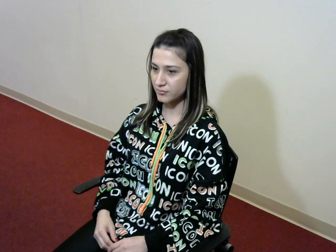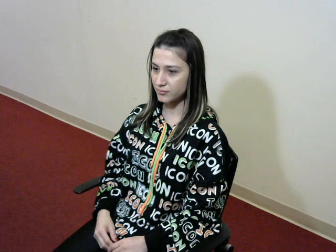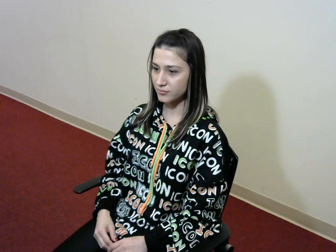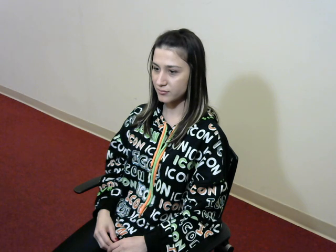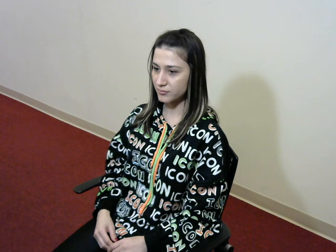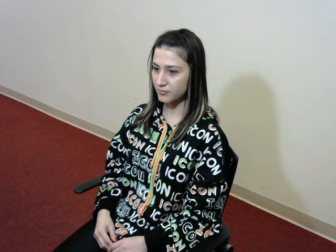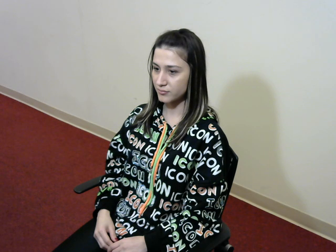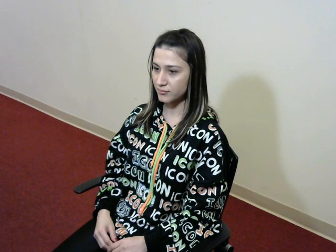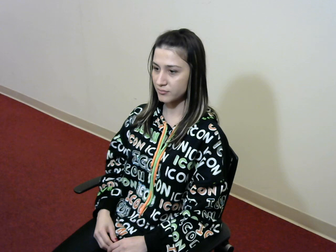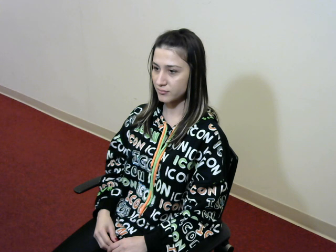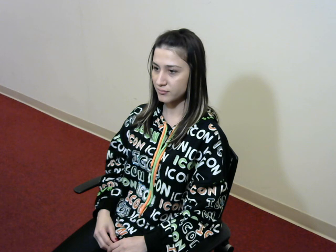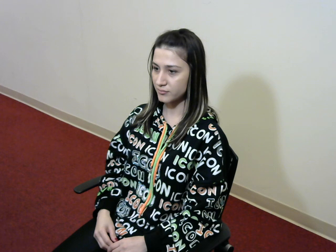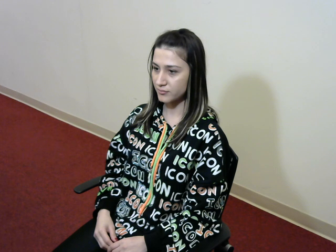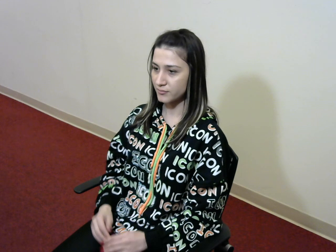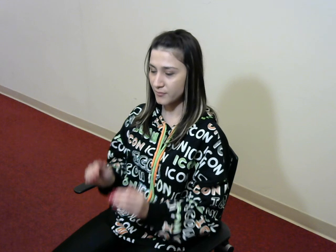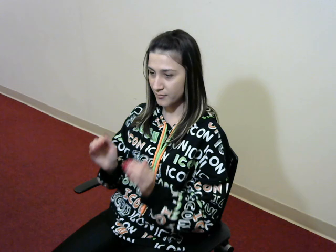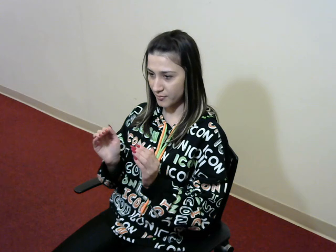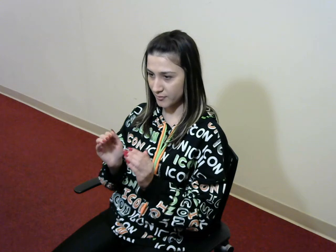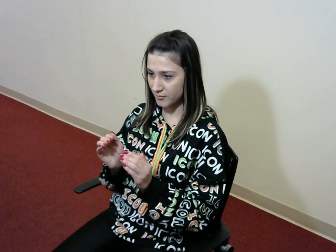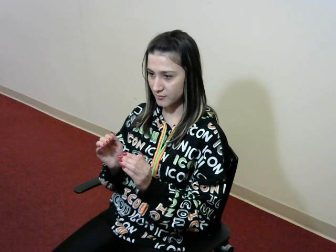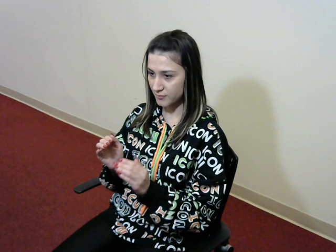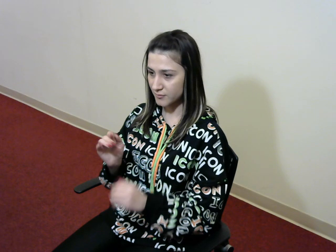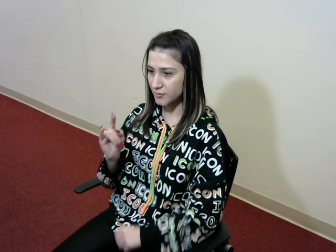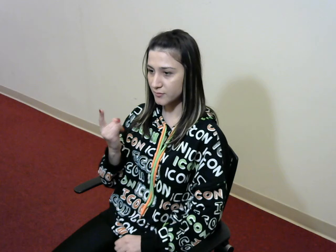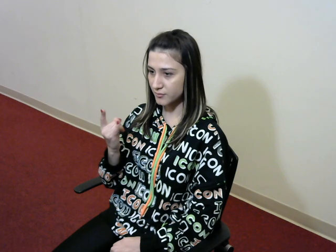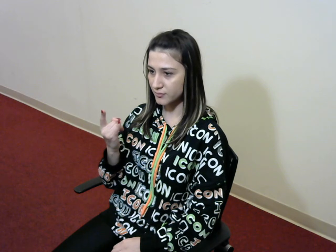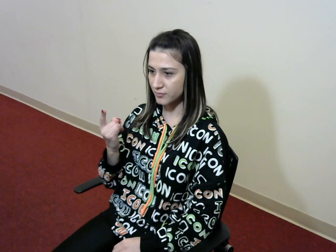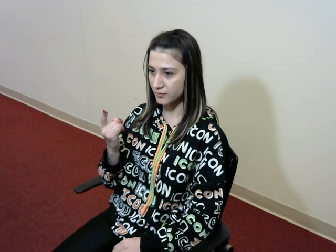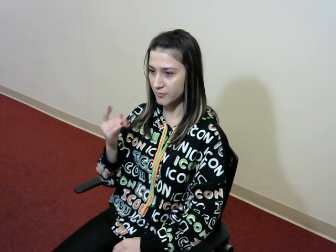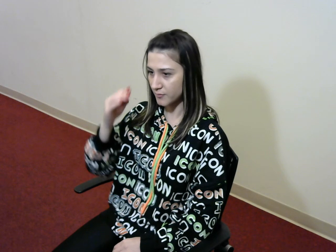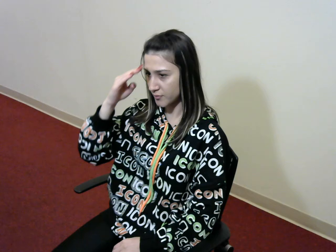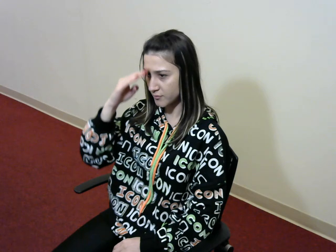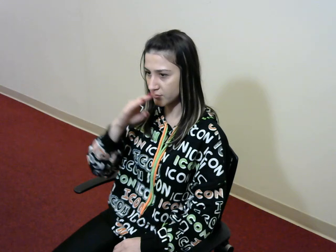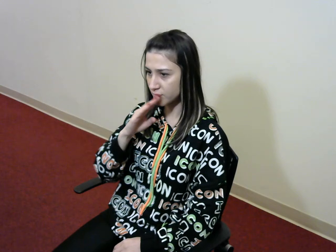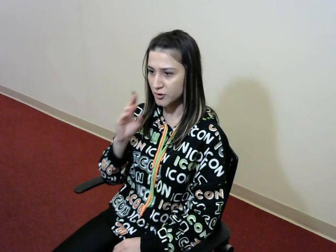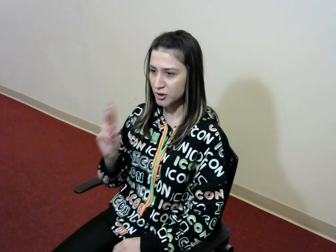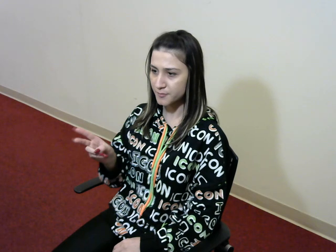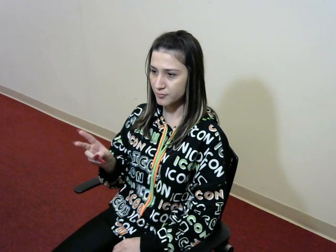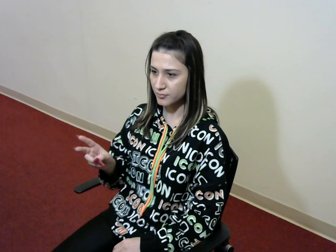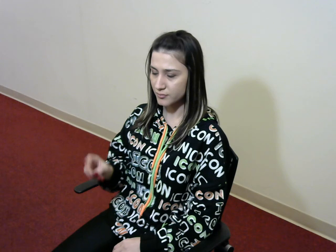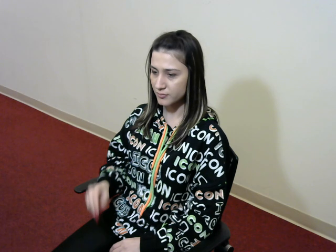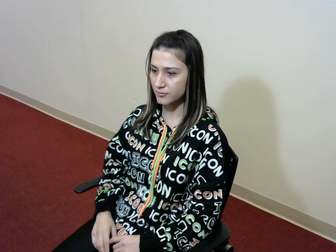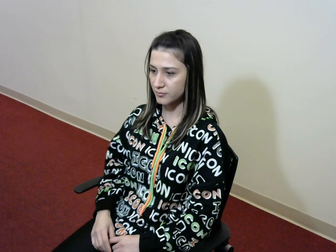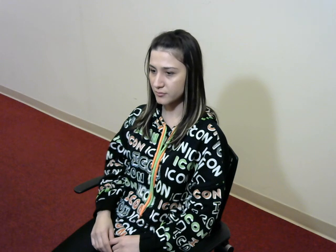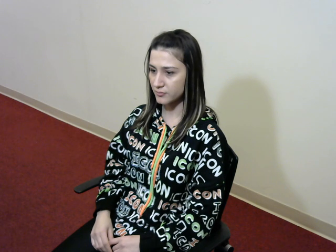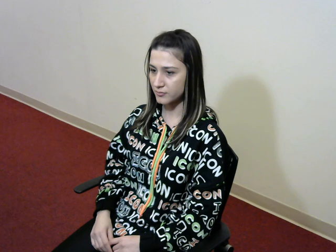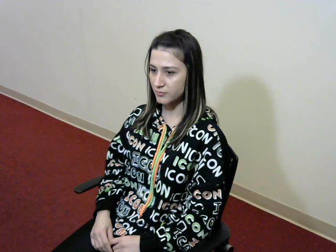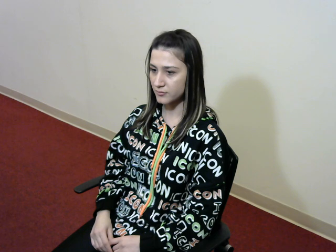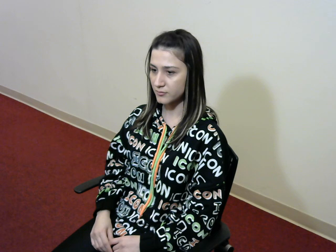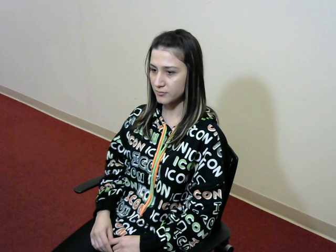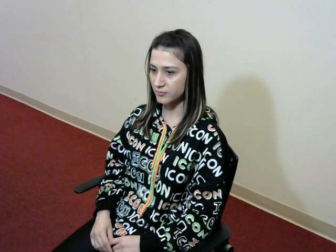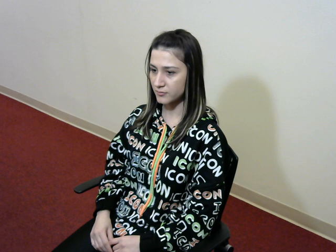Körpə uşağın valideyni kimdir?